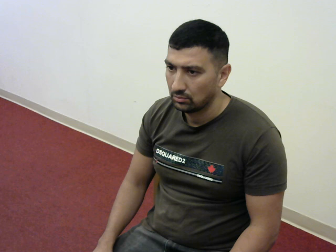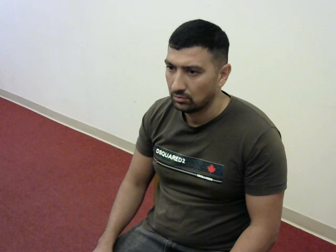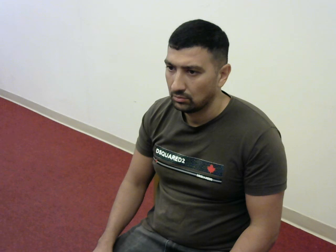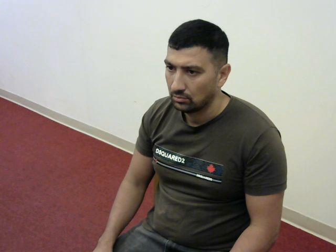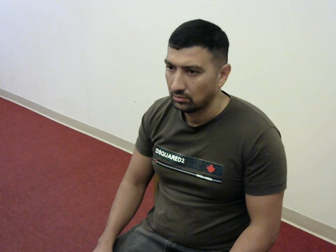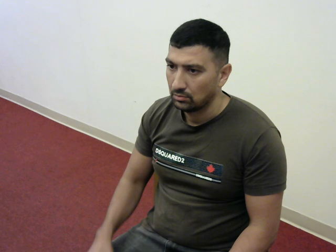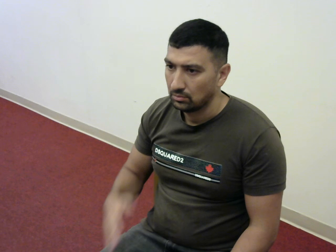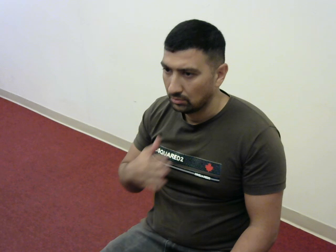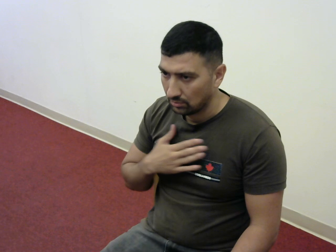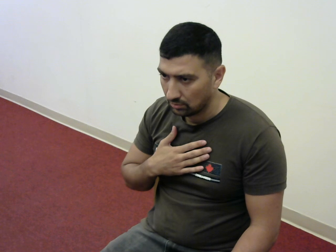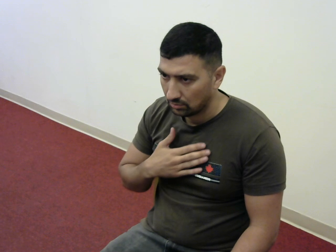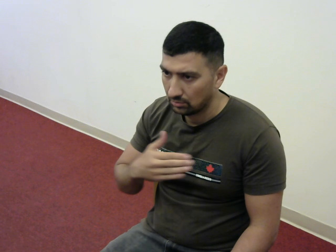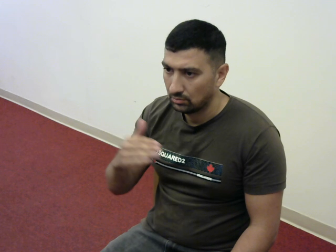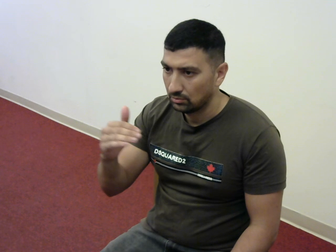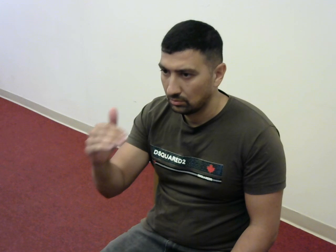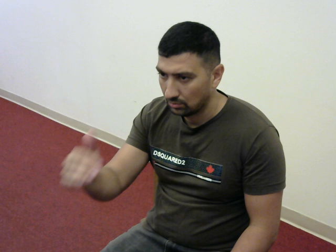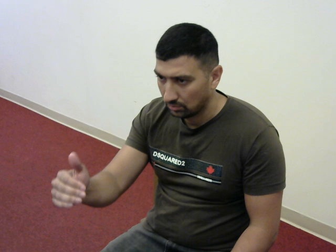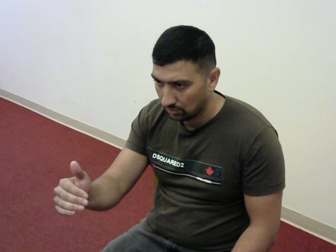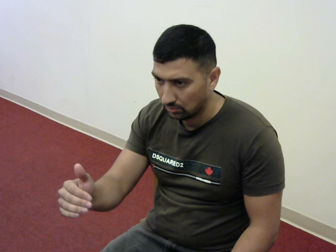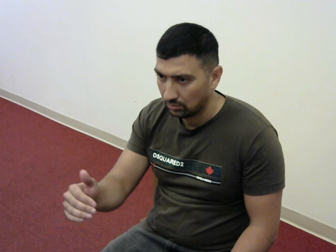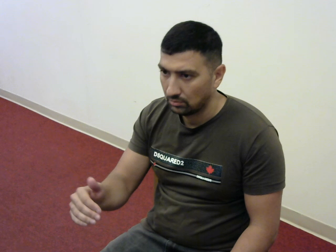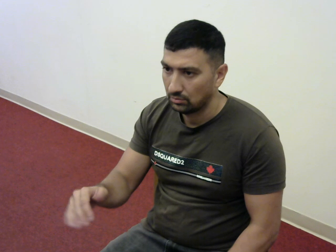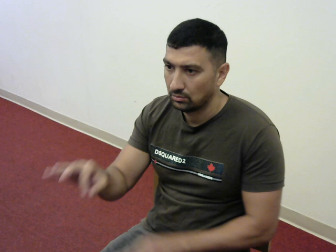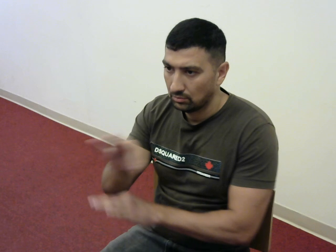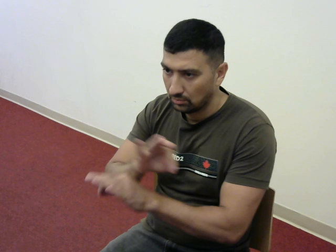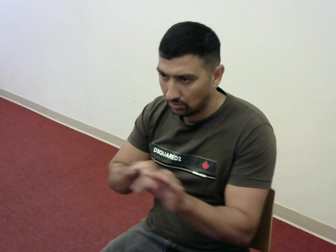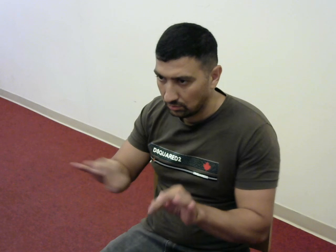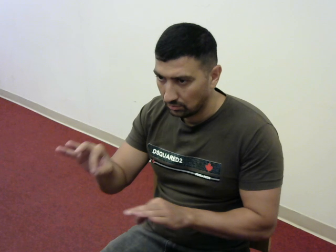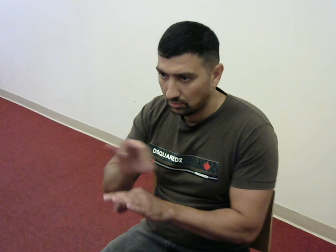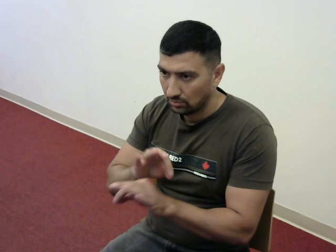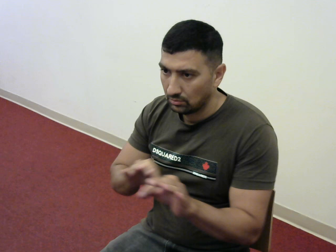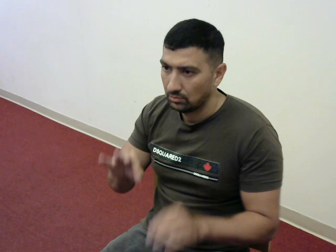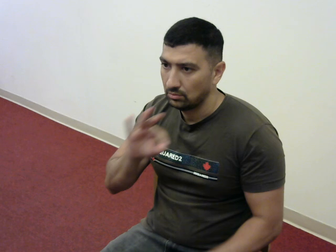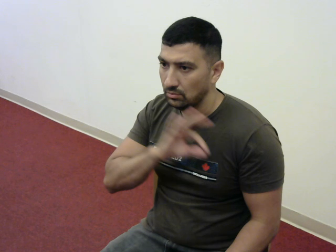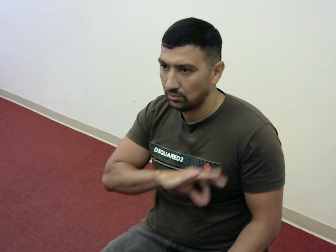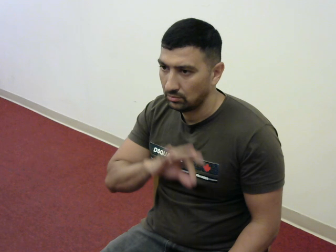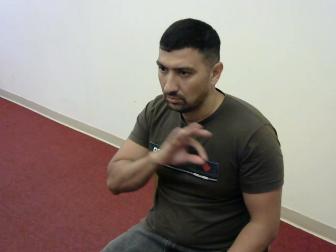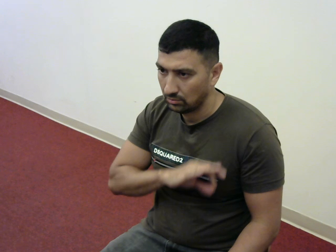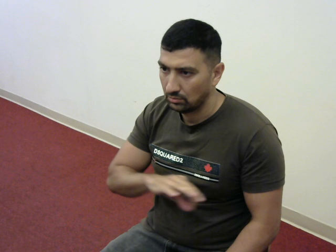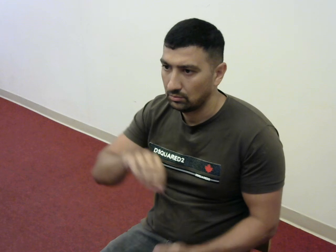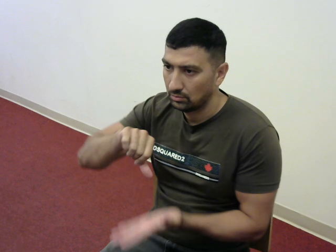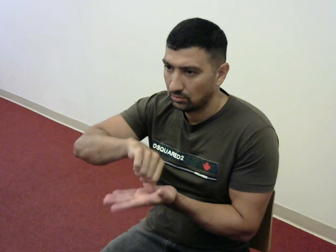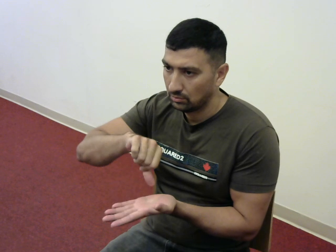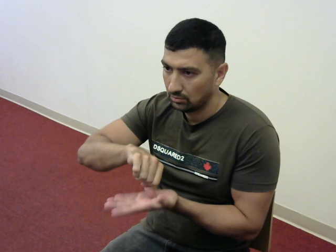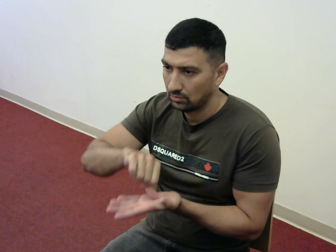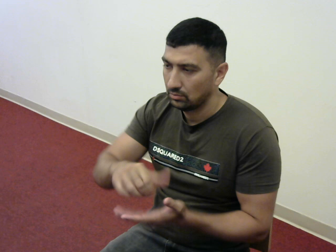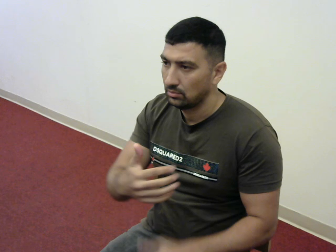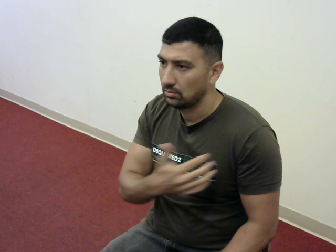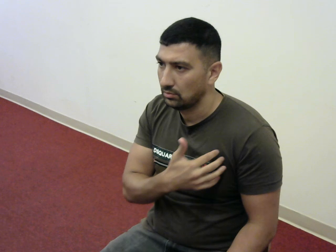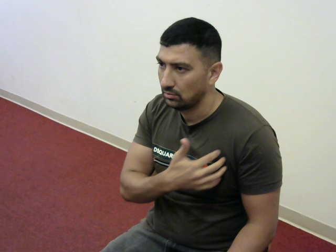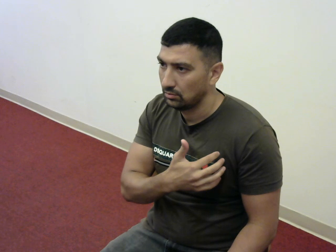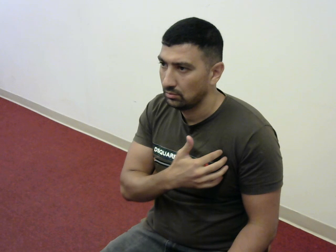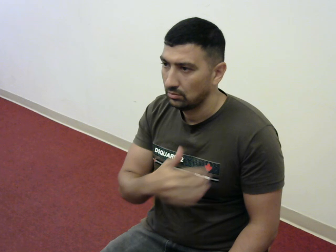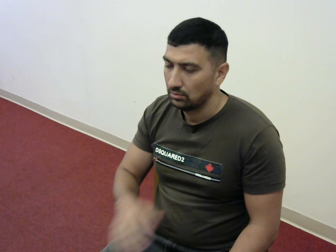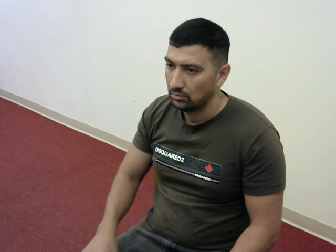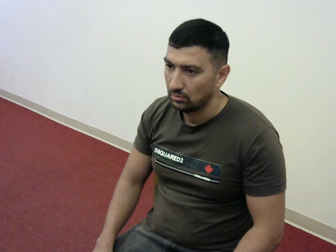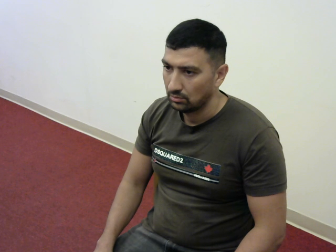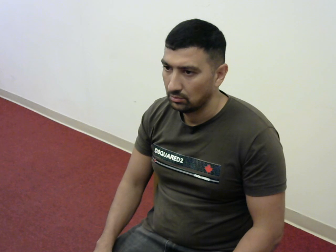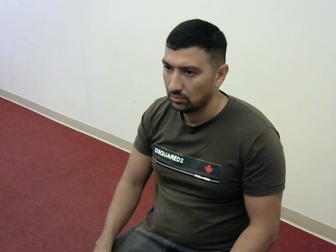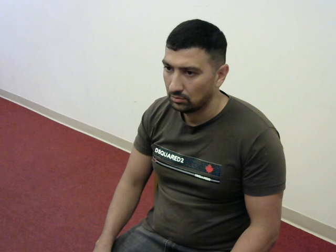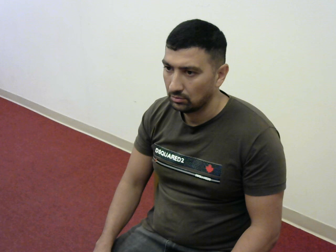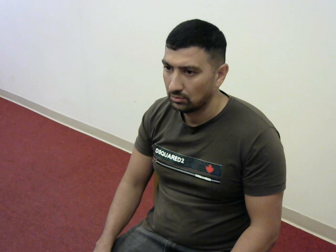Mən sizin layihədə iştirak etmək istərdim